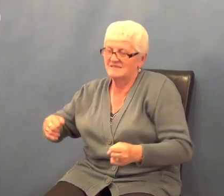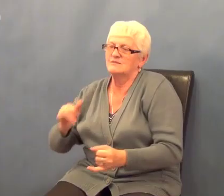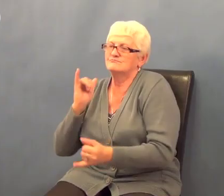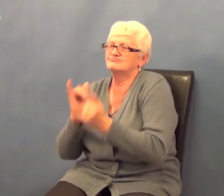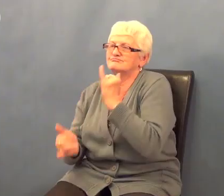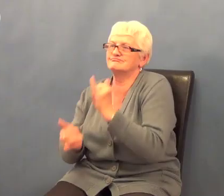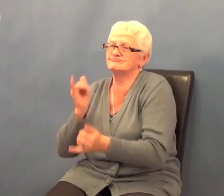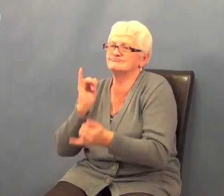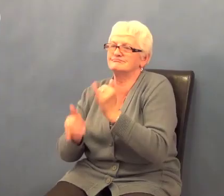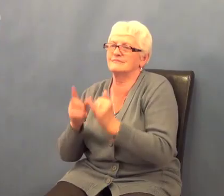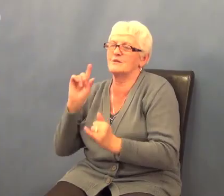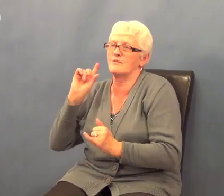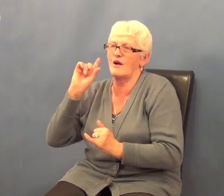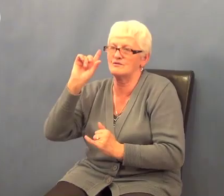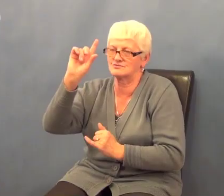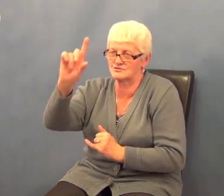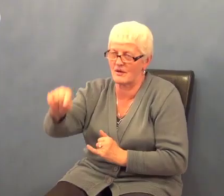Następnie odjeżdża rowerem.